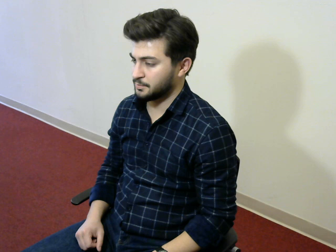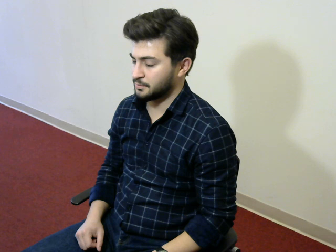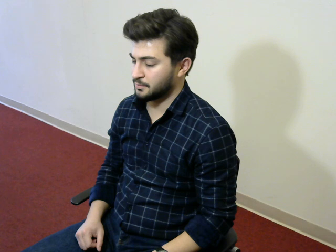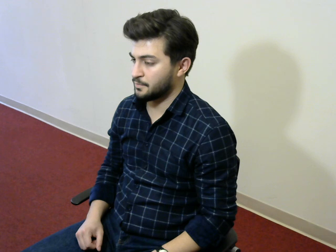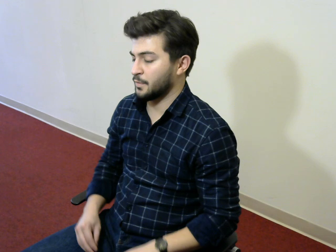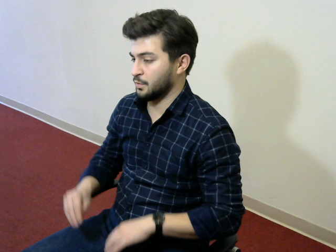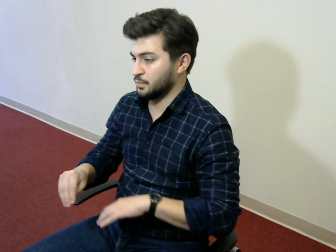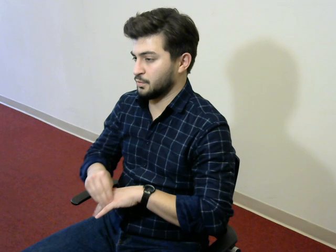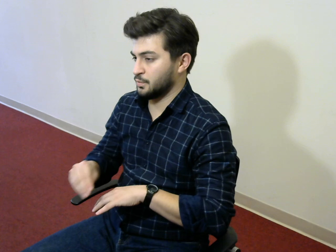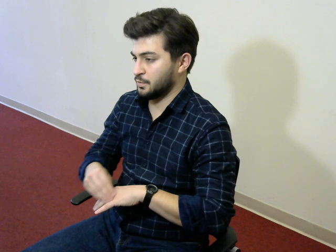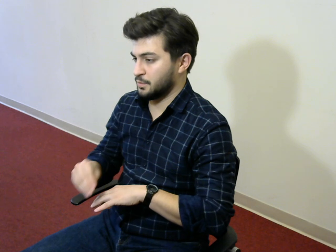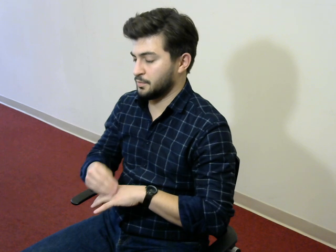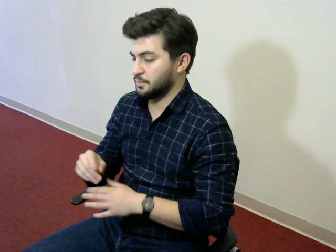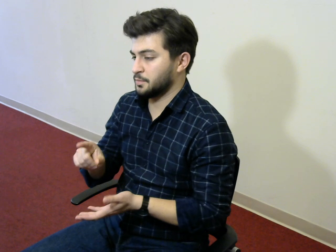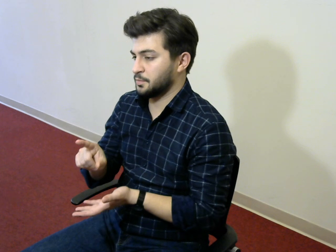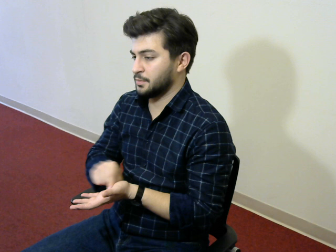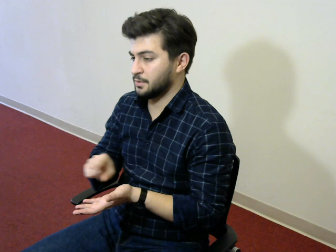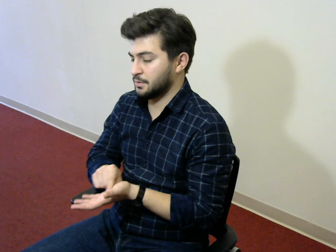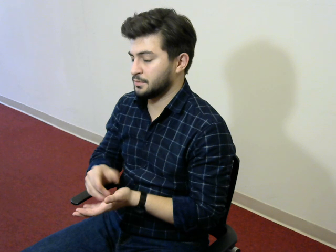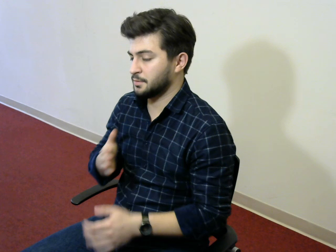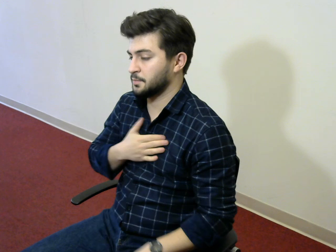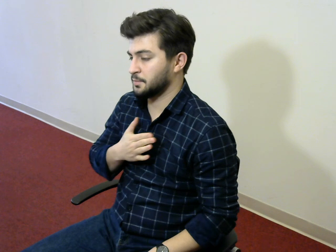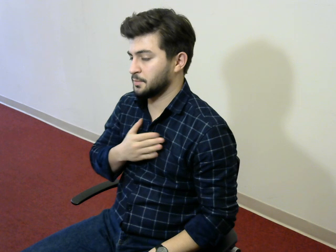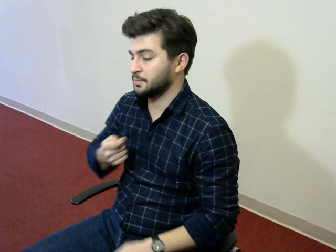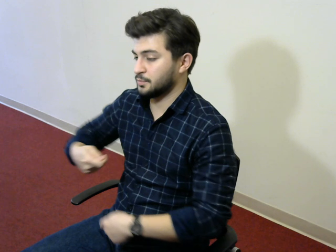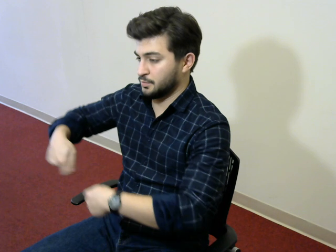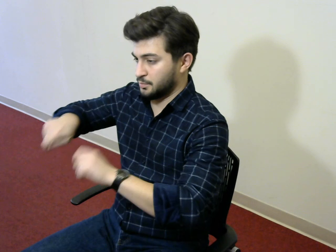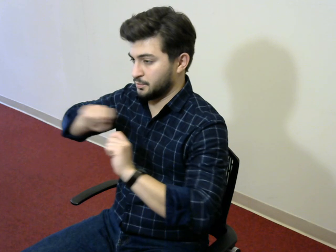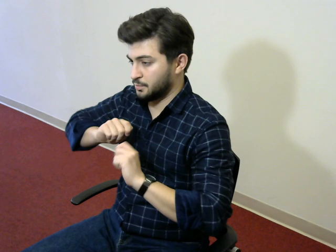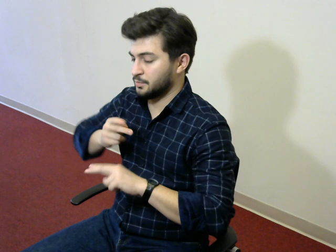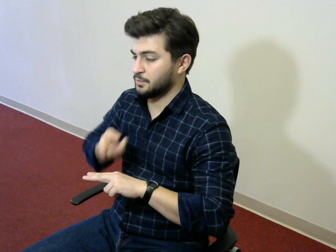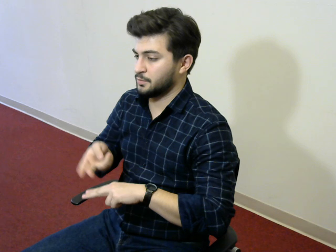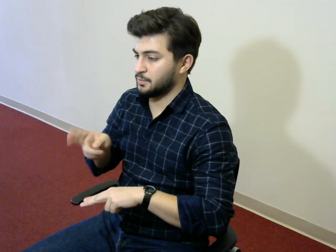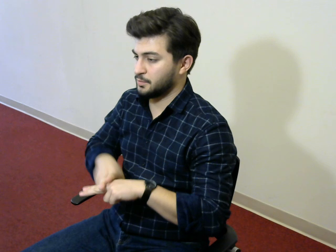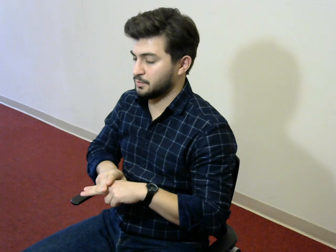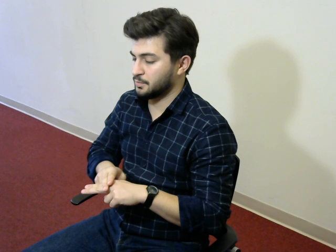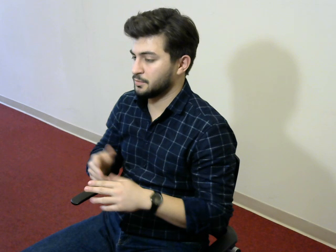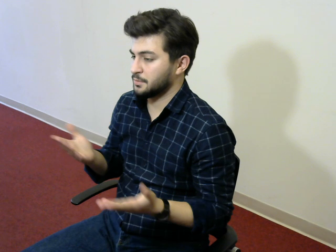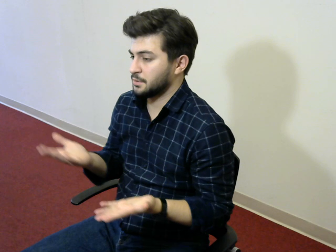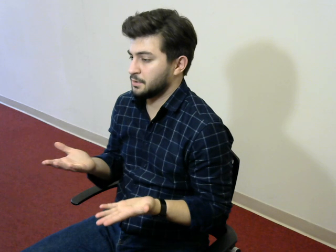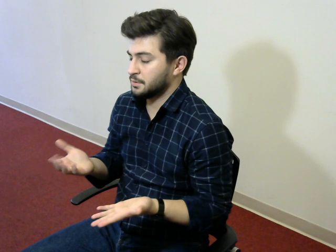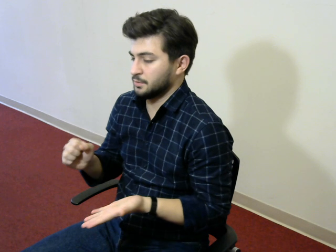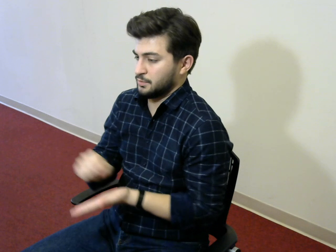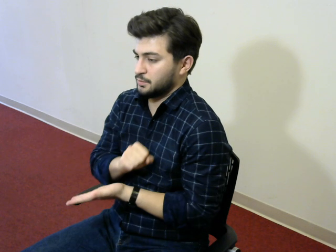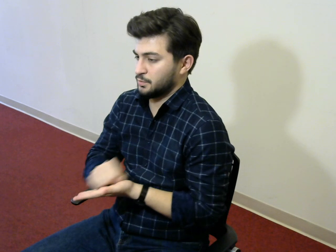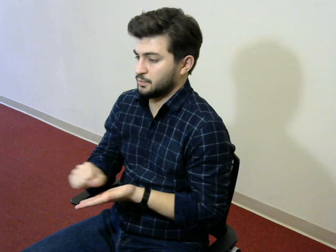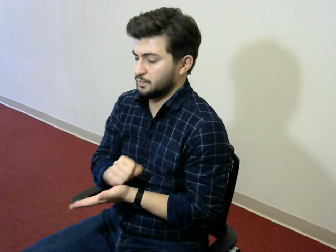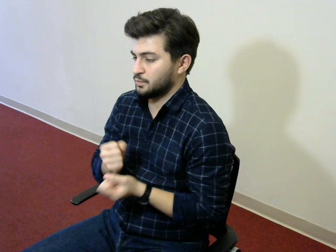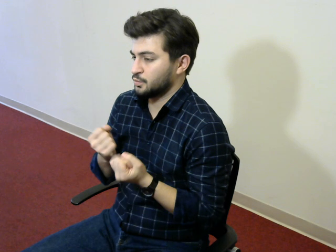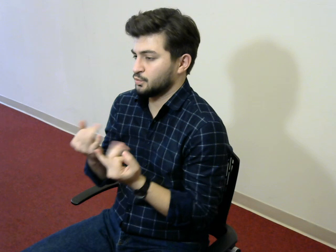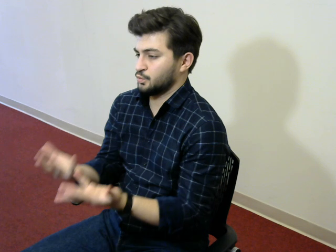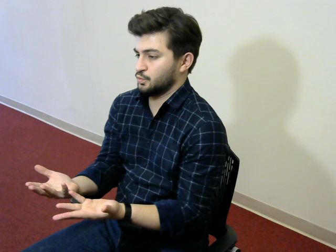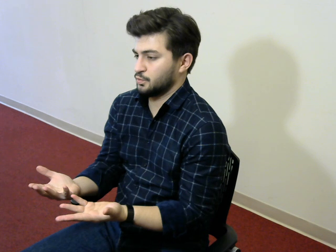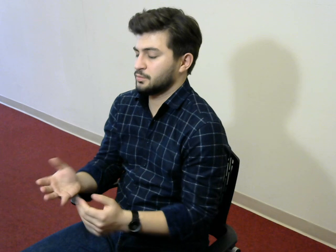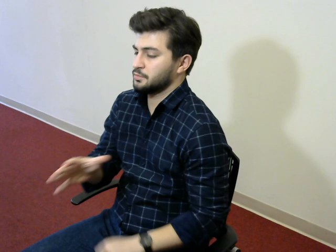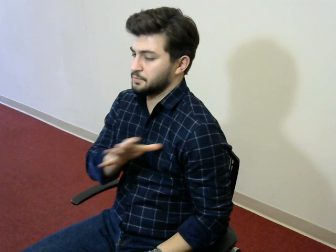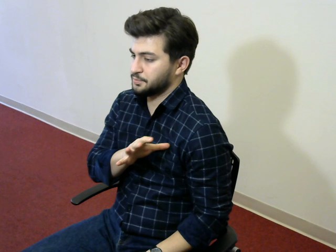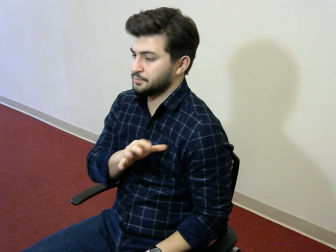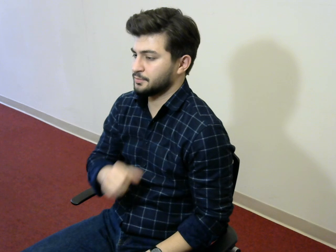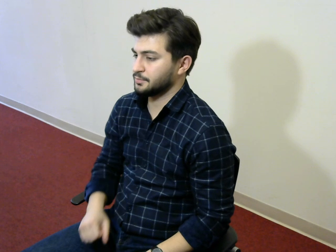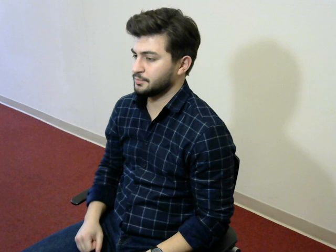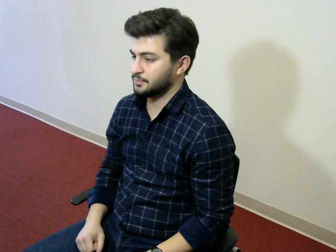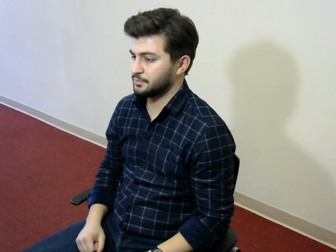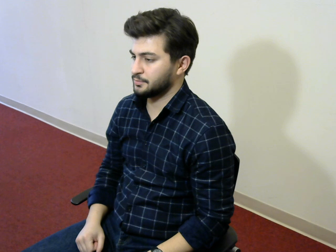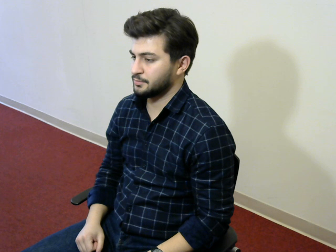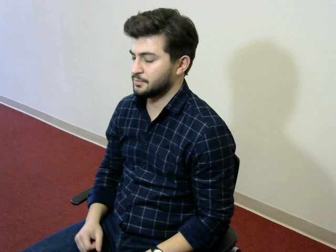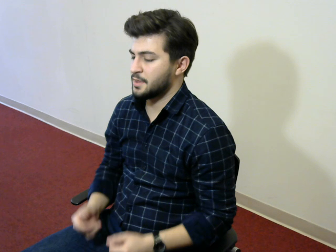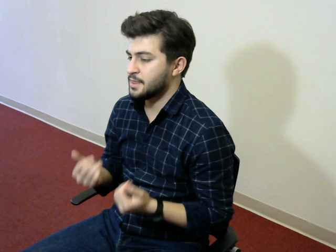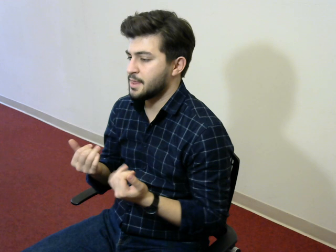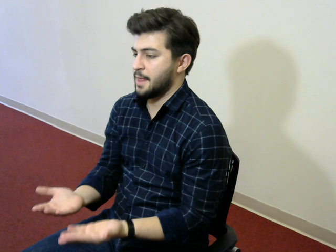Yoldaşımın pensiyasını mənə köçürmək üçün hansı sənədlər tələb olunur?